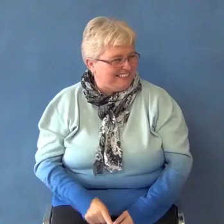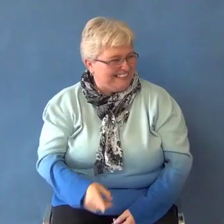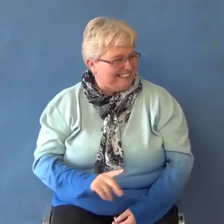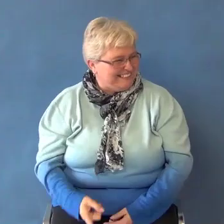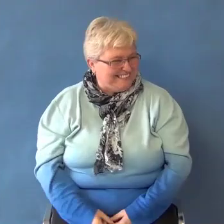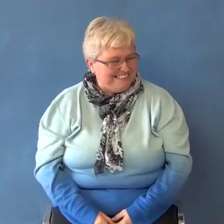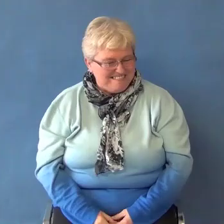Nie wolno tego robić.